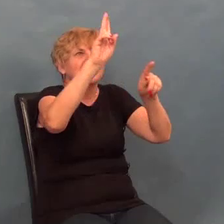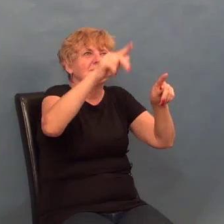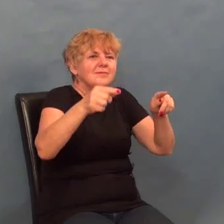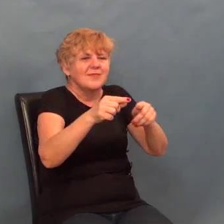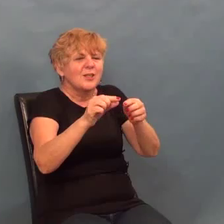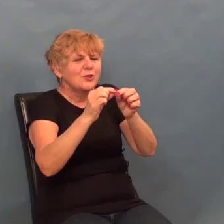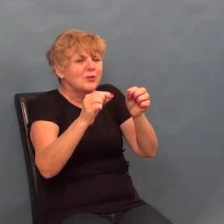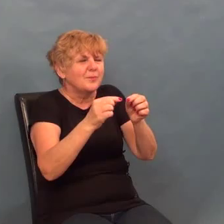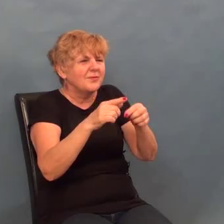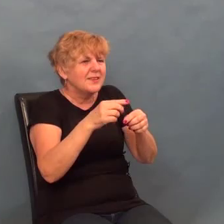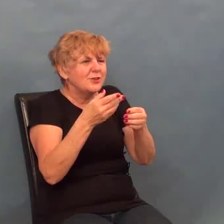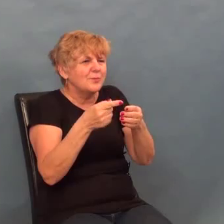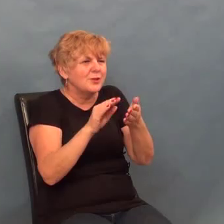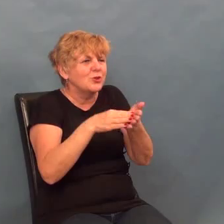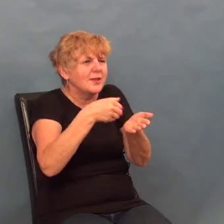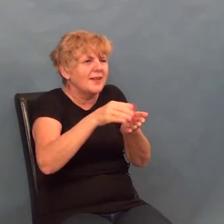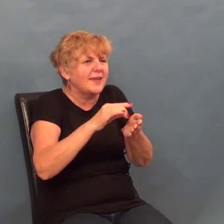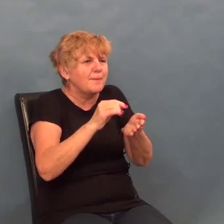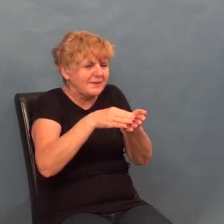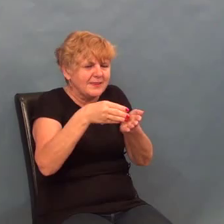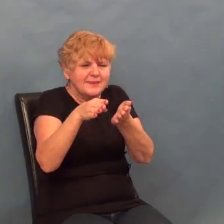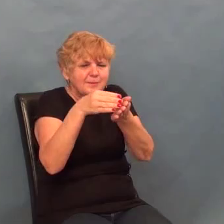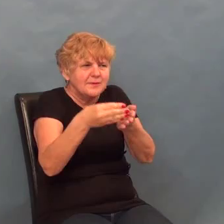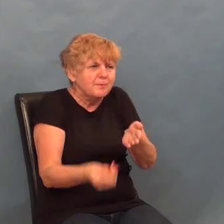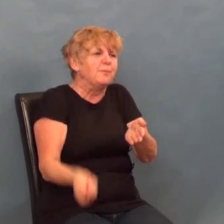Rzuca do tyłu kawałkami kitu.